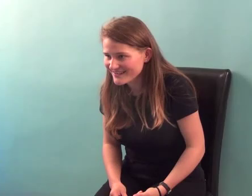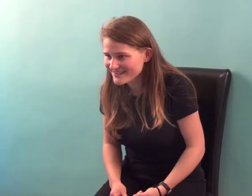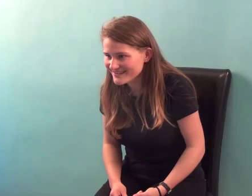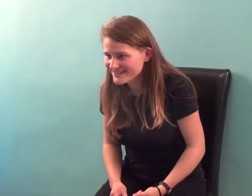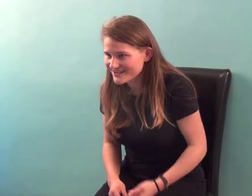To znaczy.